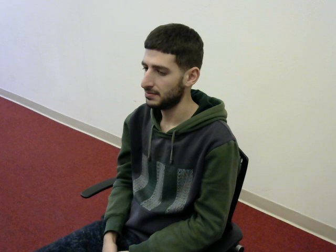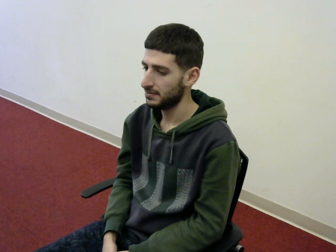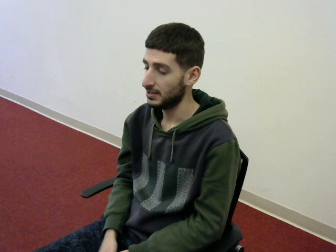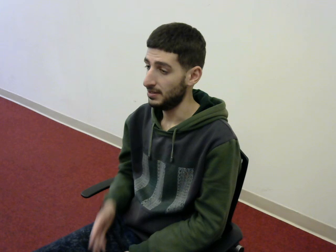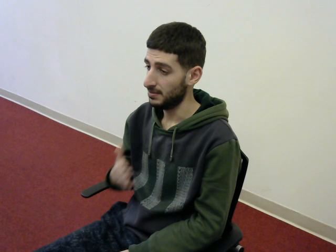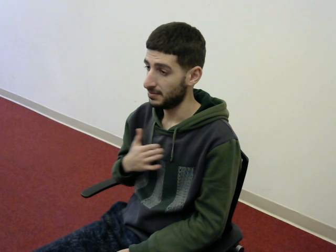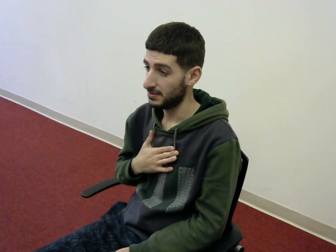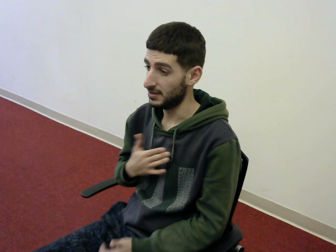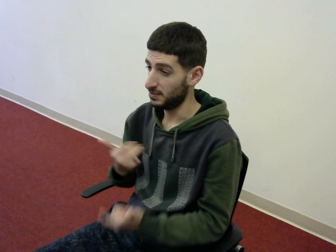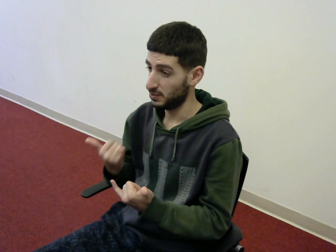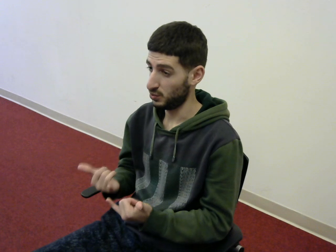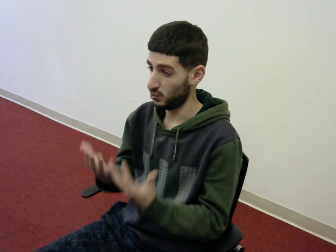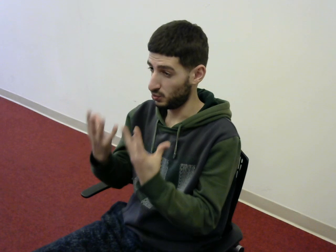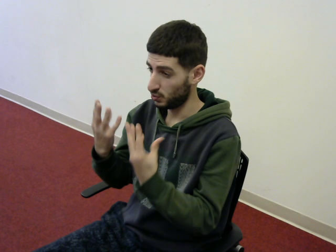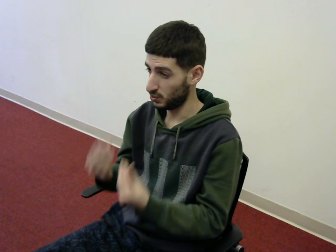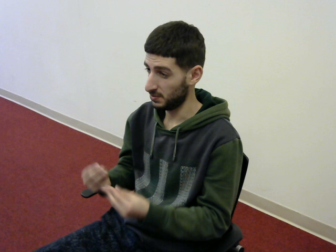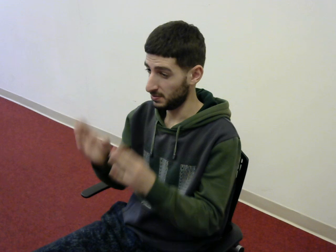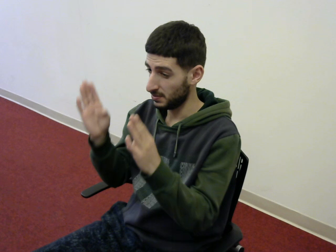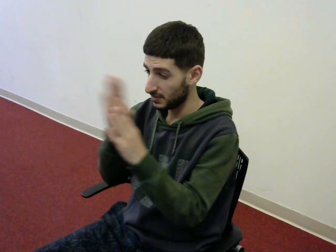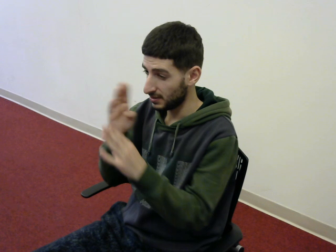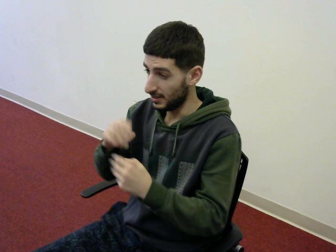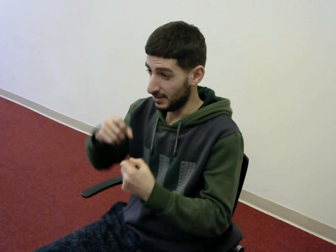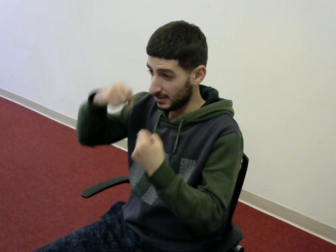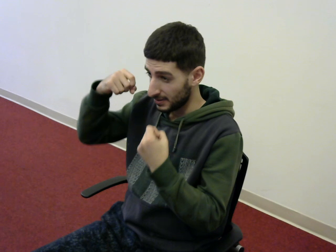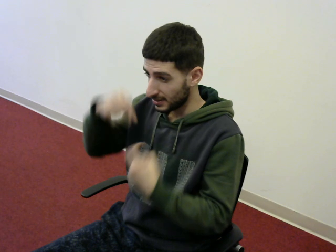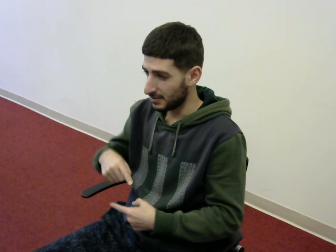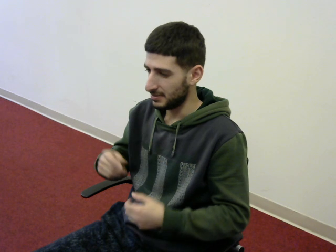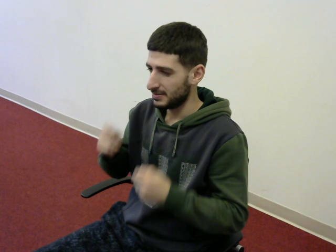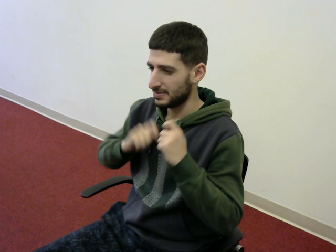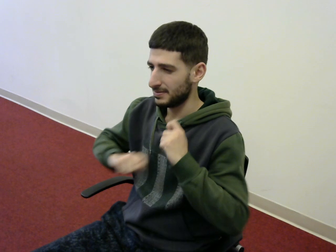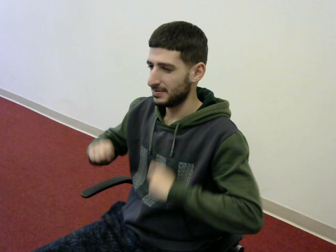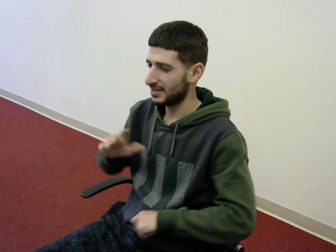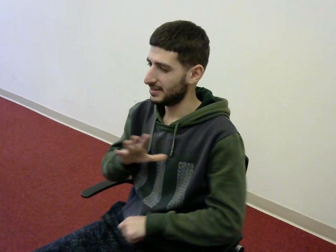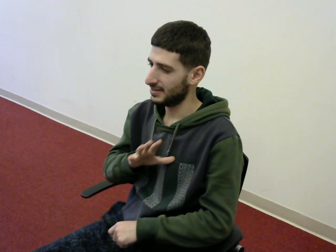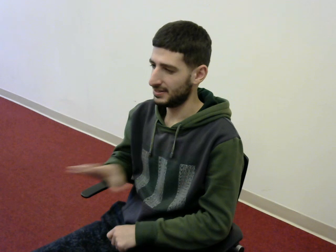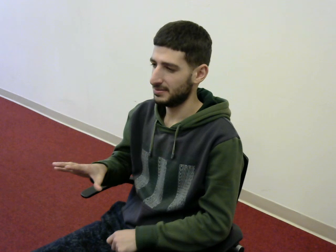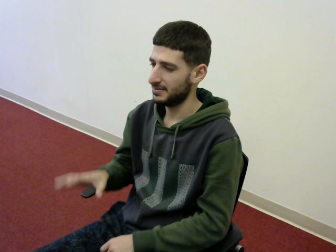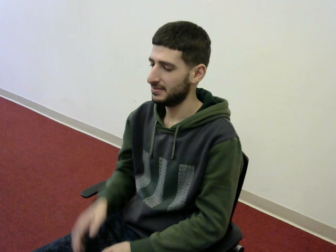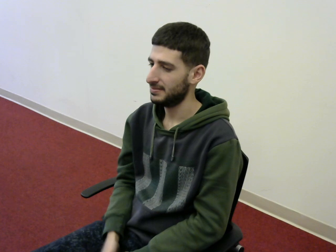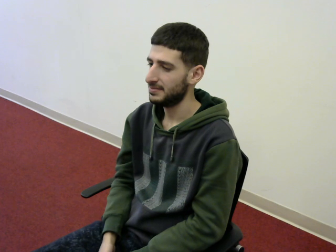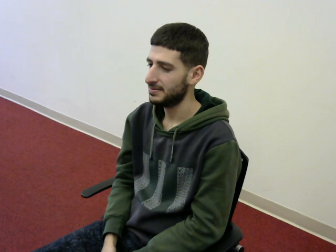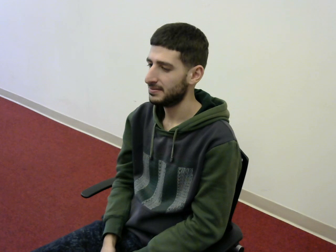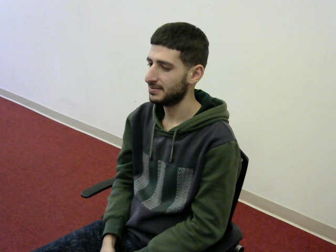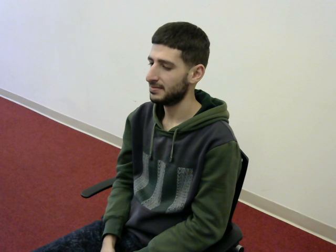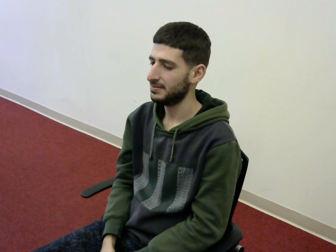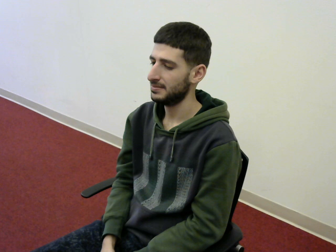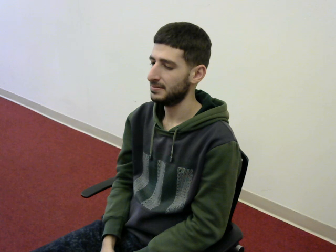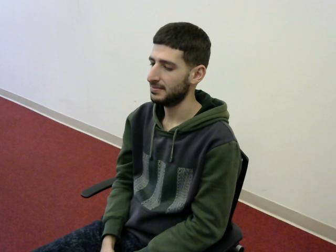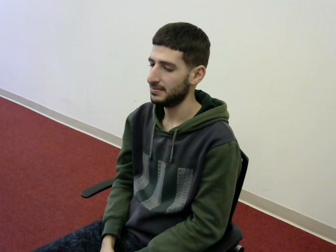Mən bu gün havaya uyğun geyinməmişəm